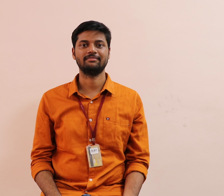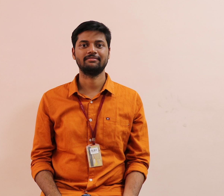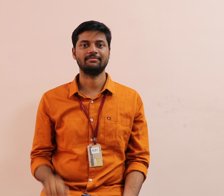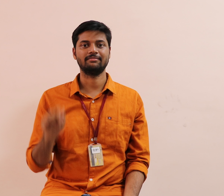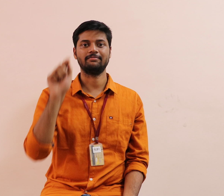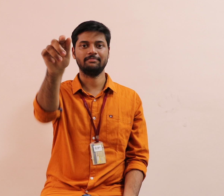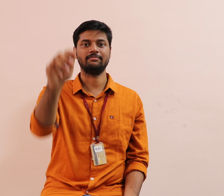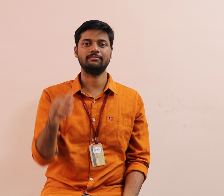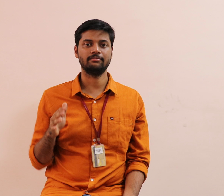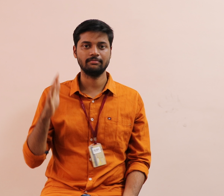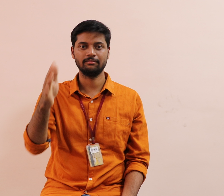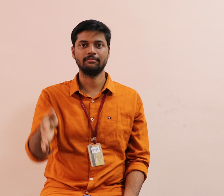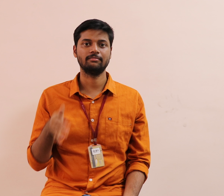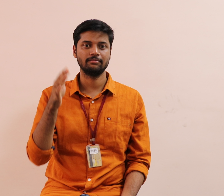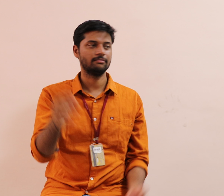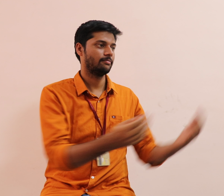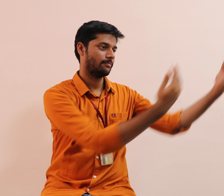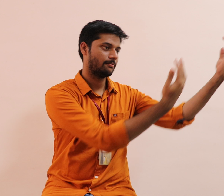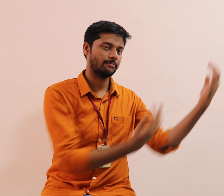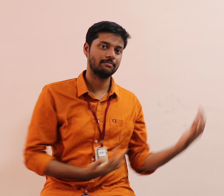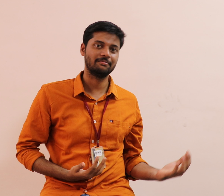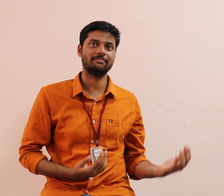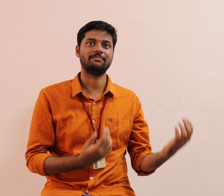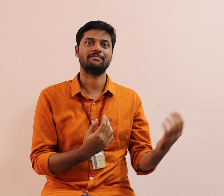he came by train